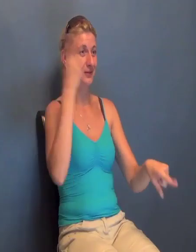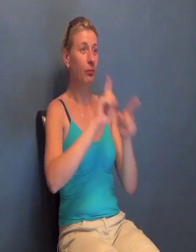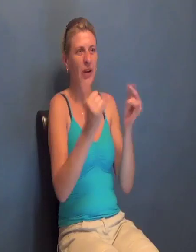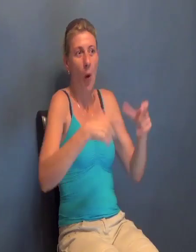Zakaz.